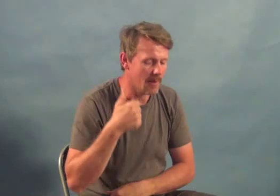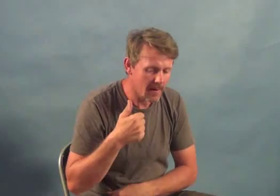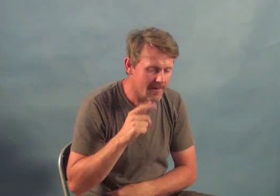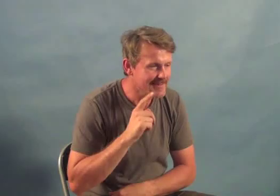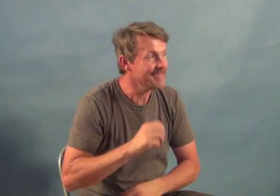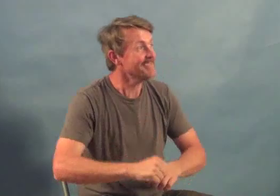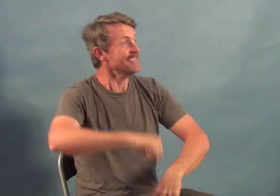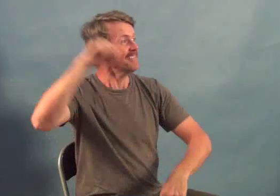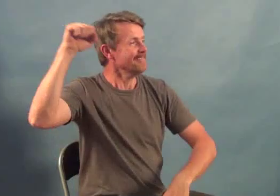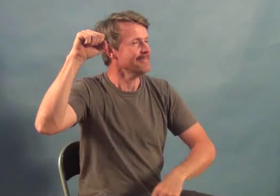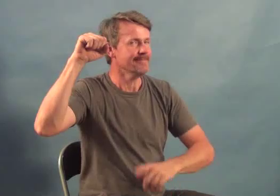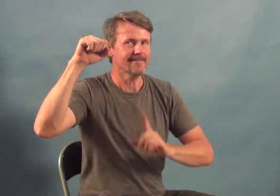Chłopiec chciał rzucić kamieniem.